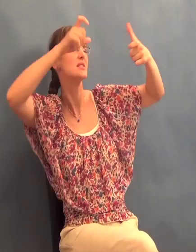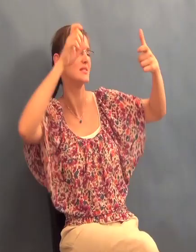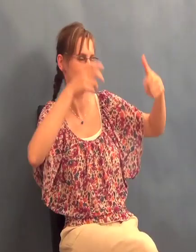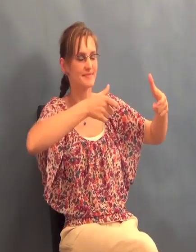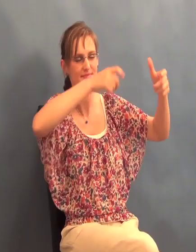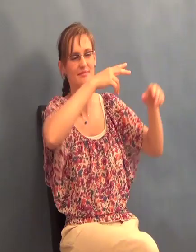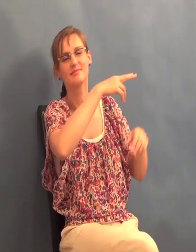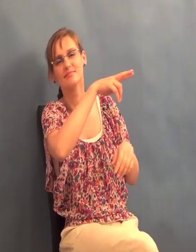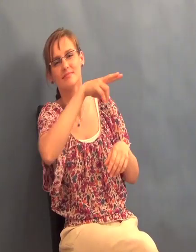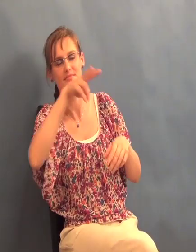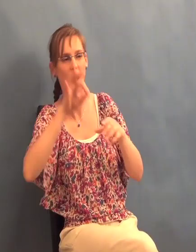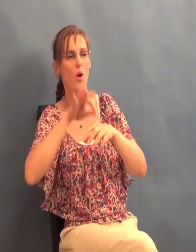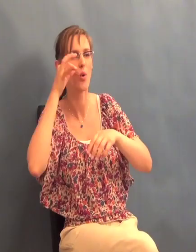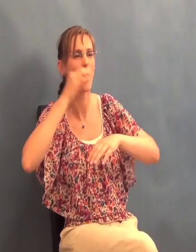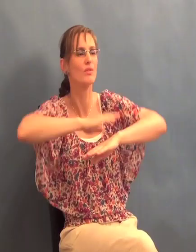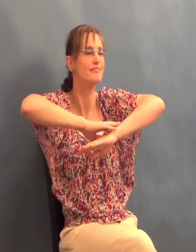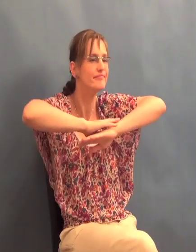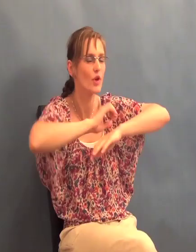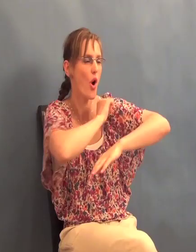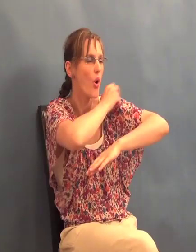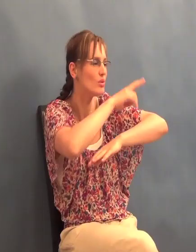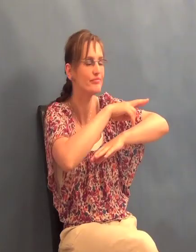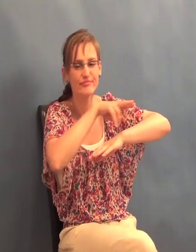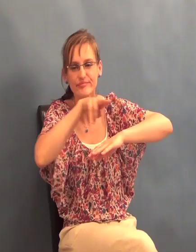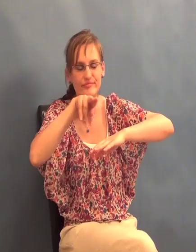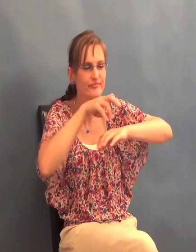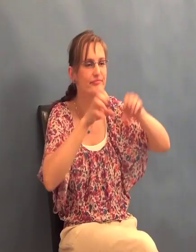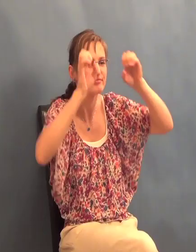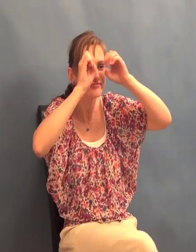Kamera przesuwa się po budynkach, akurat widać kota, który wygląda przez okno i patrzy na zewnątrz, obserwuje przez lornetkę.